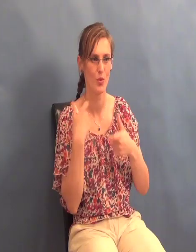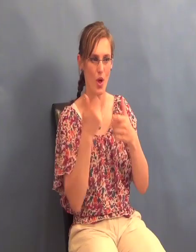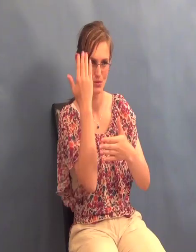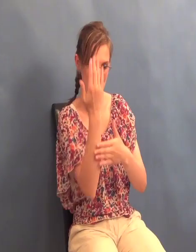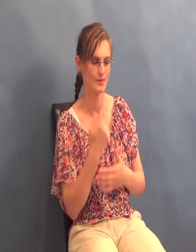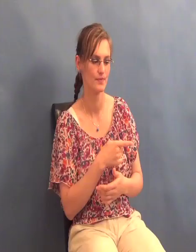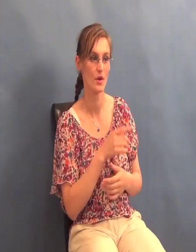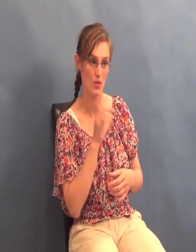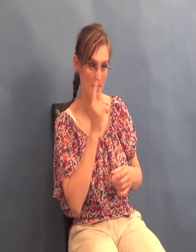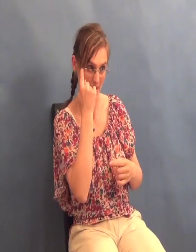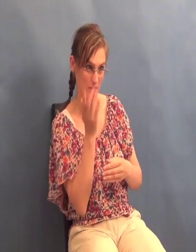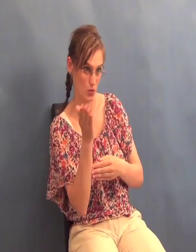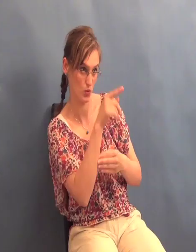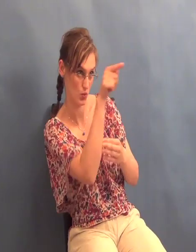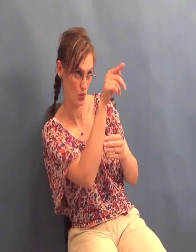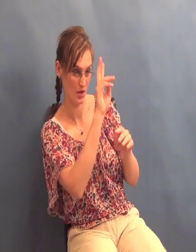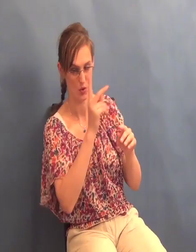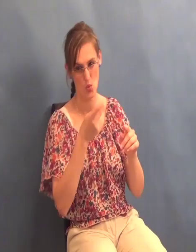Do chłopca mówi: "Pamiętaj, najpierw idź tam w lewo, a potem w prawo".